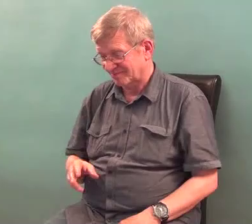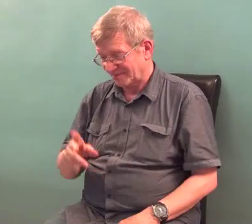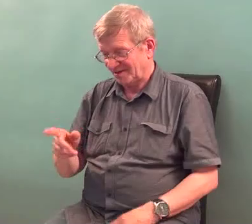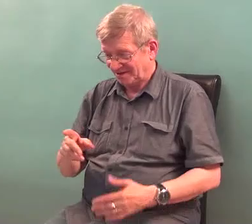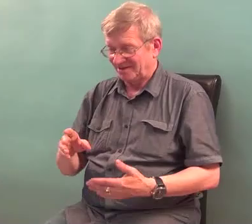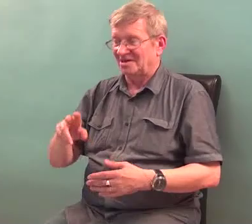Następny.